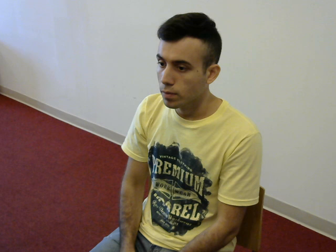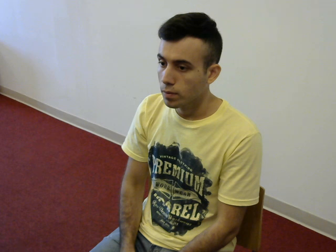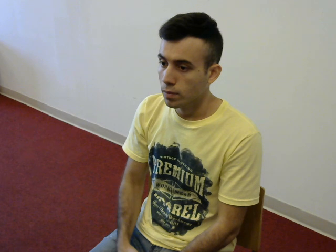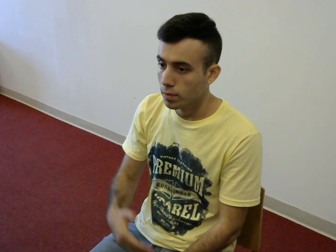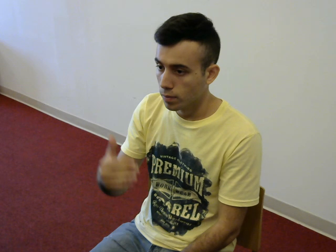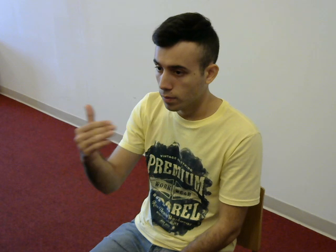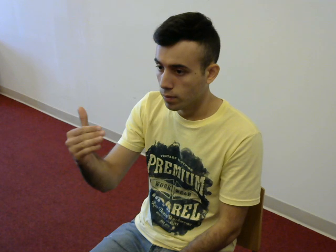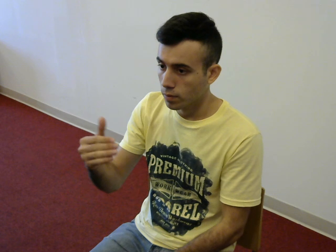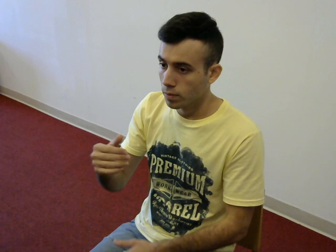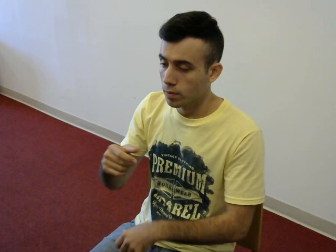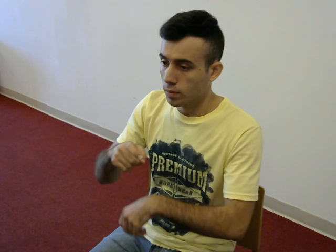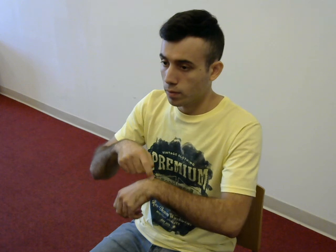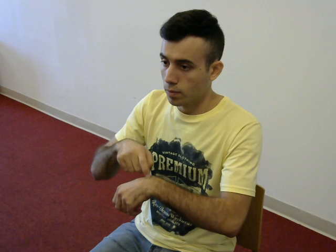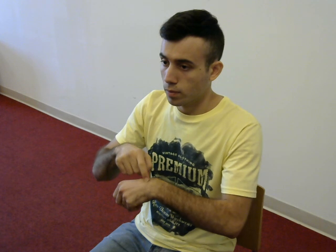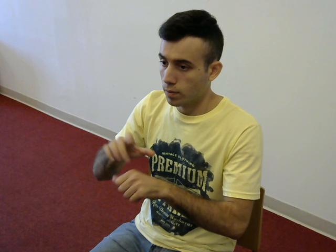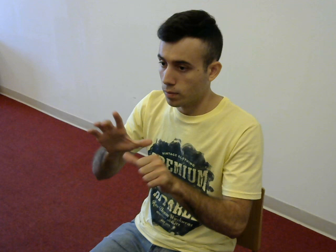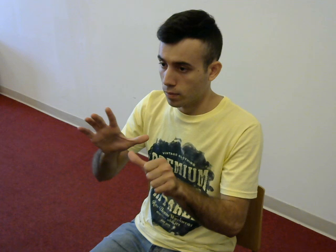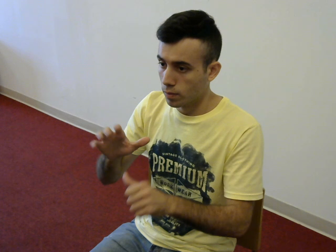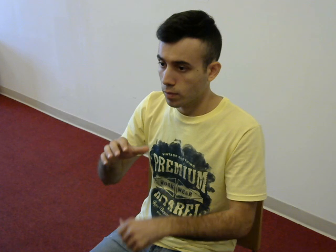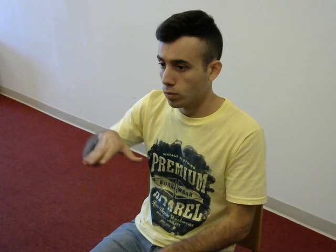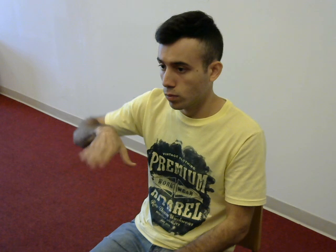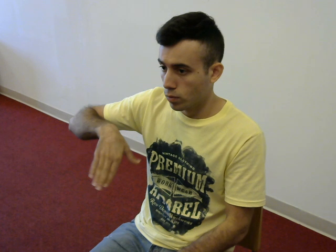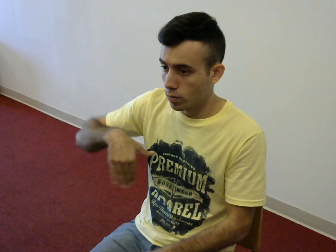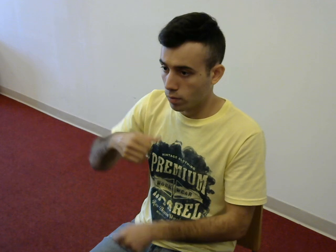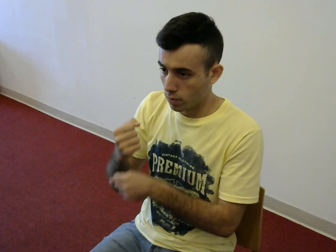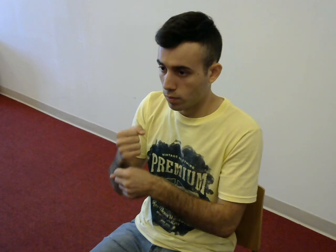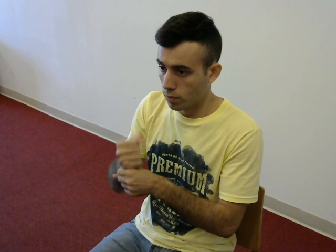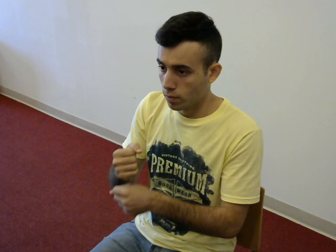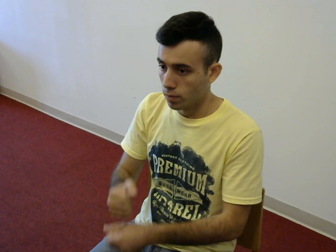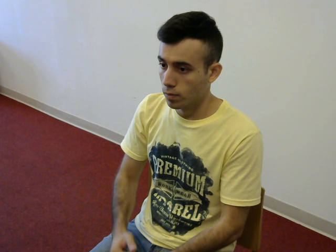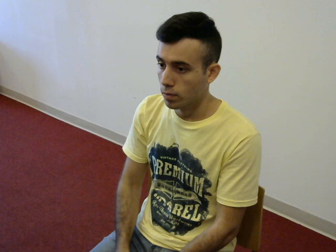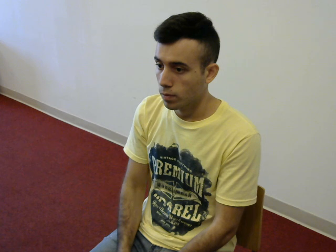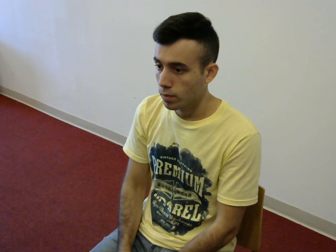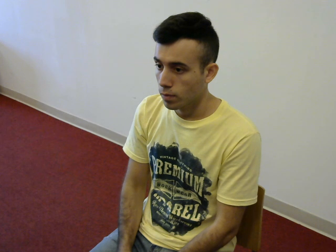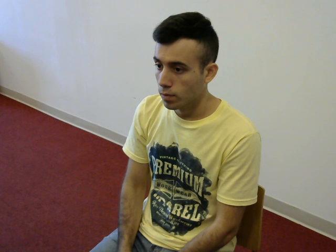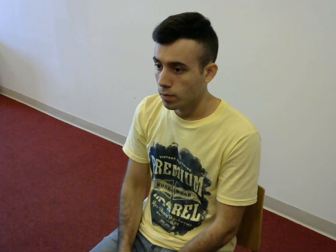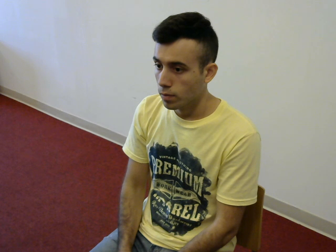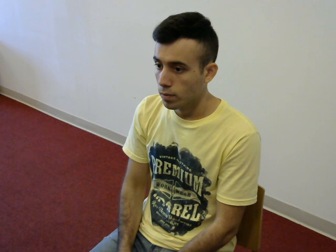Siz saat 6-dan sonra işləyirsiz?